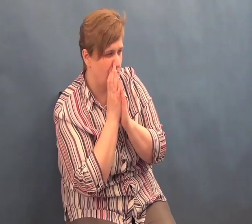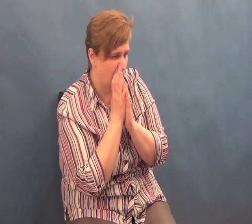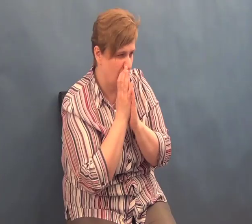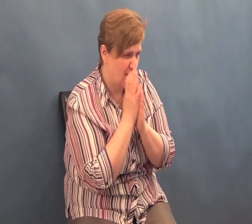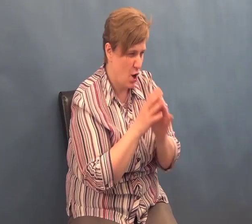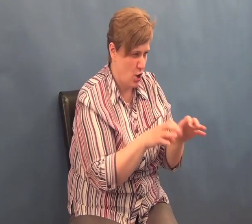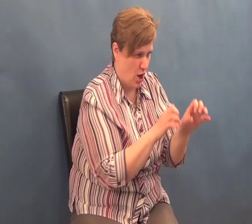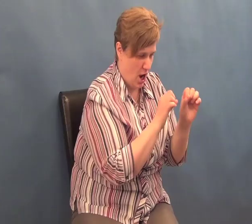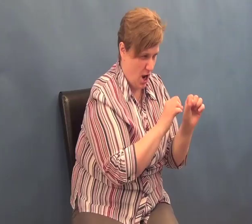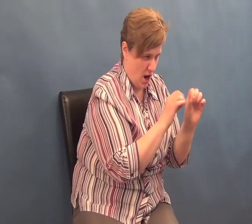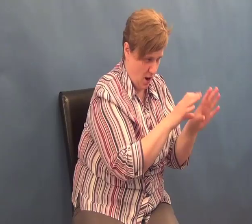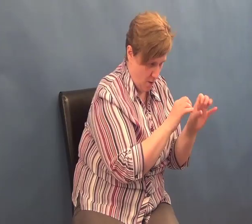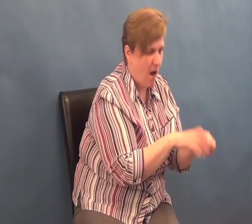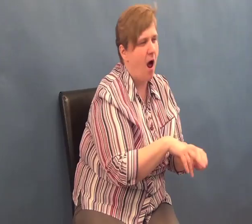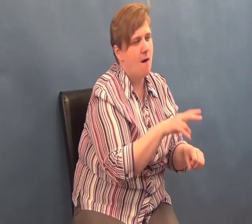Wrzuca...